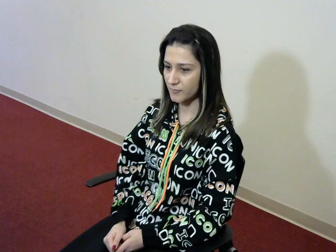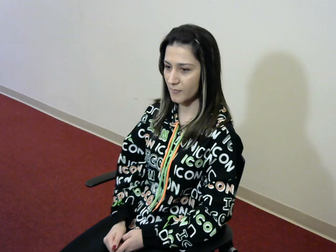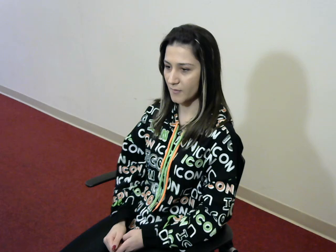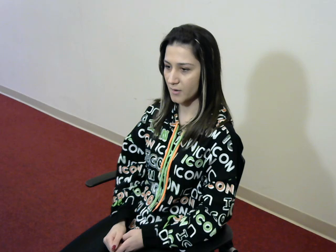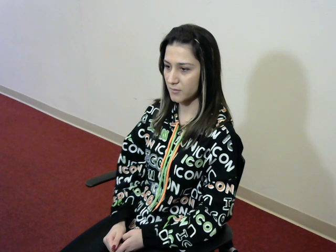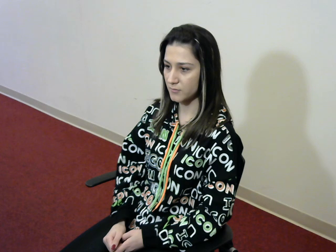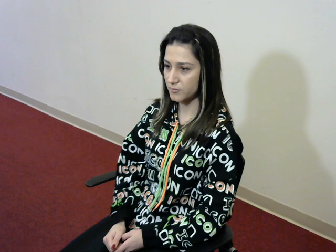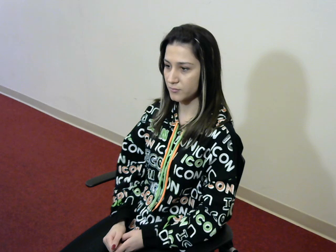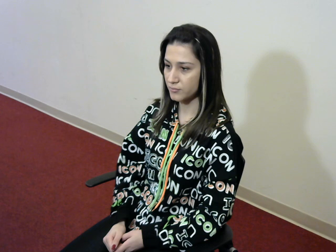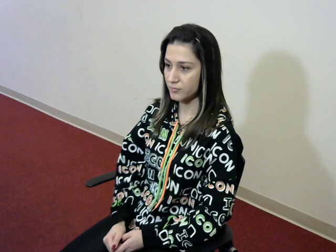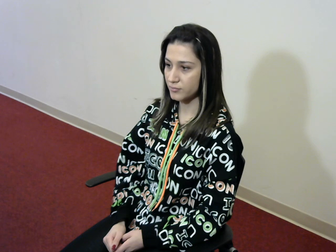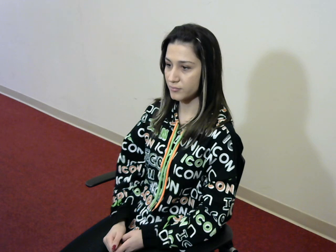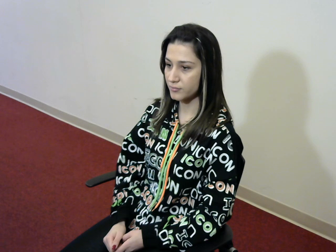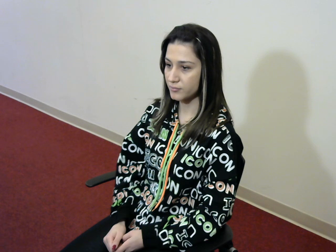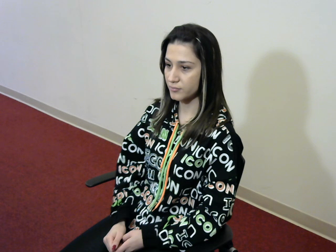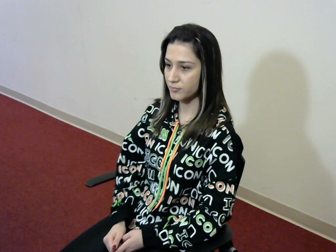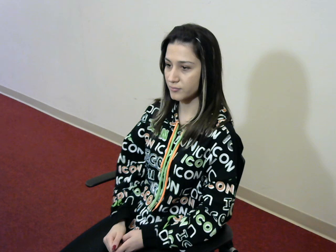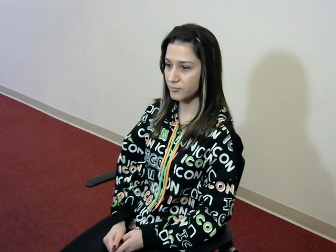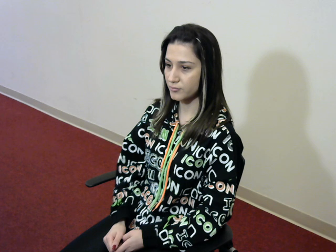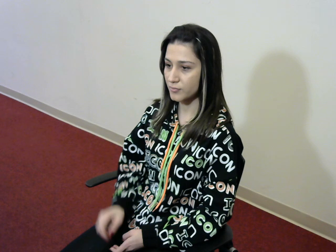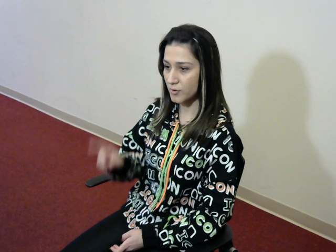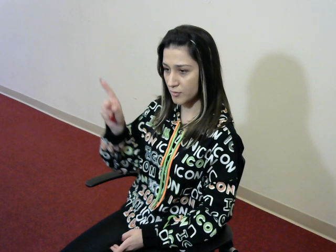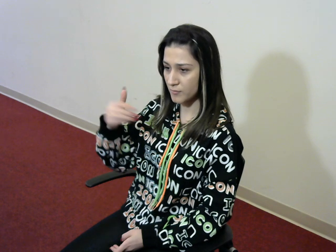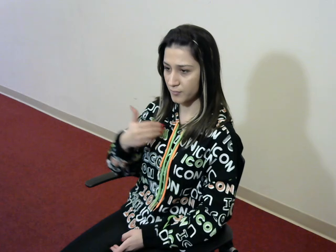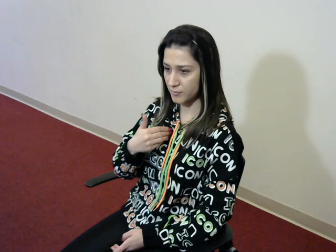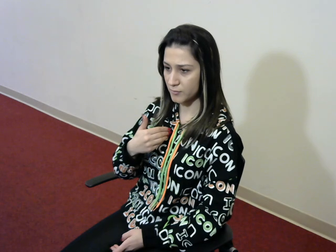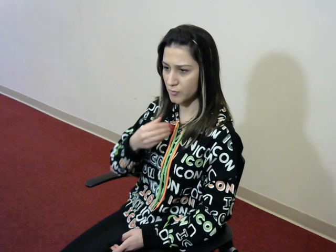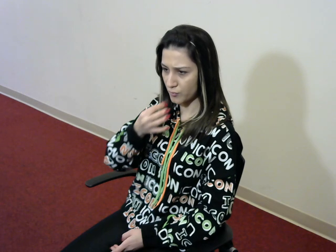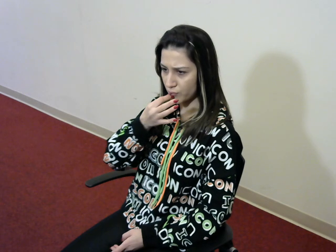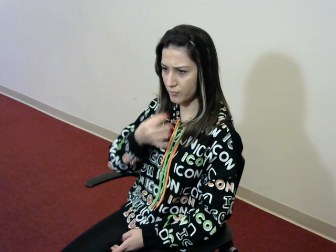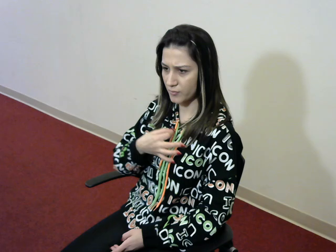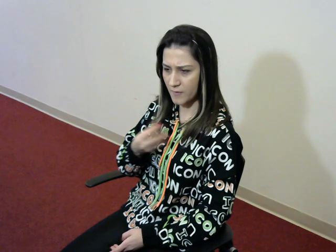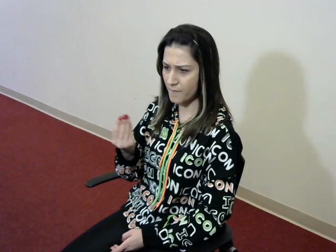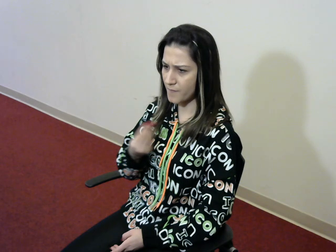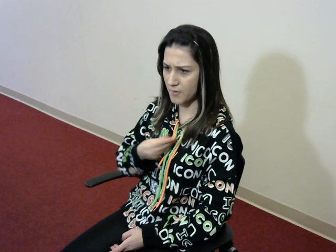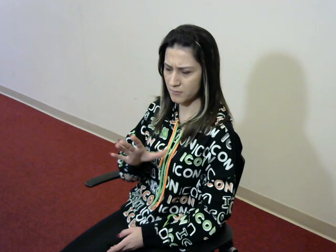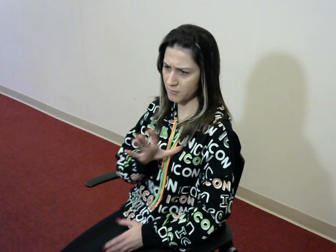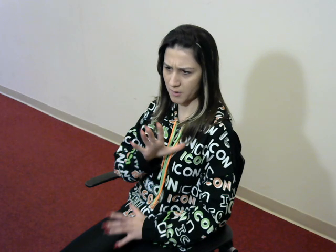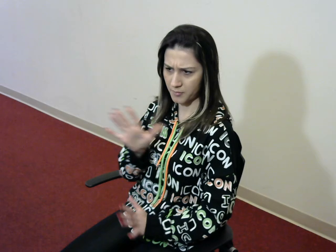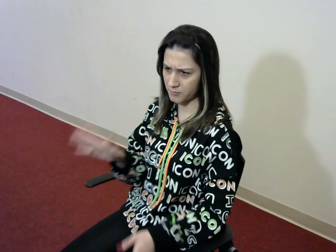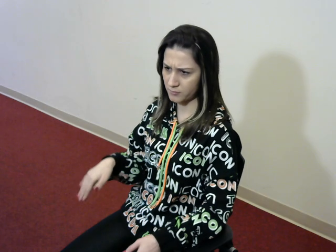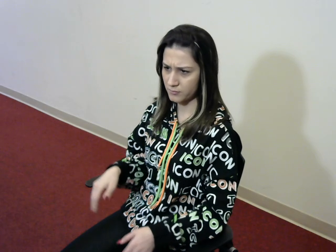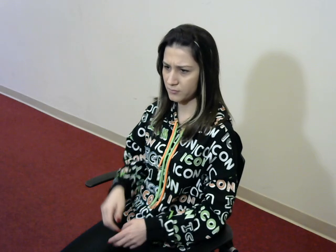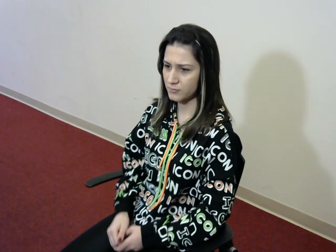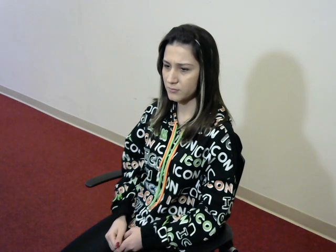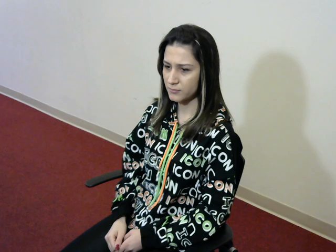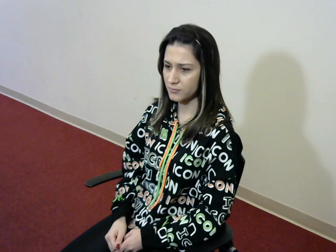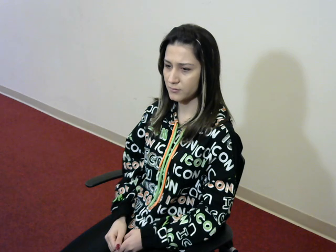O mənə cavab verməyib